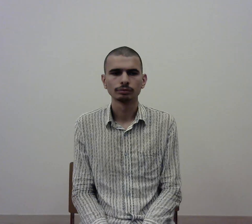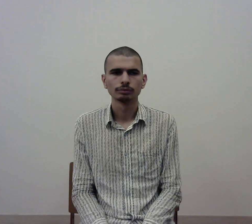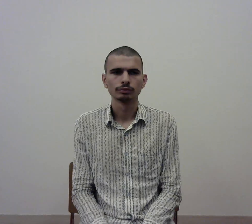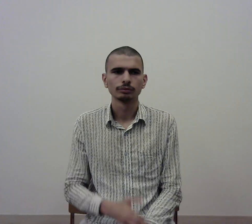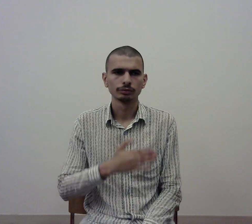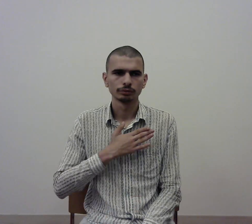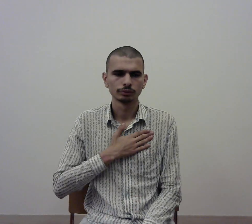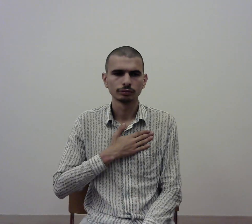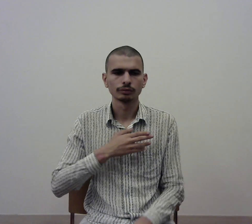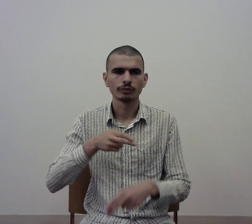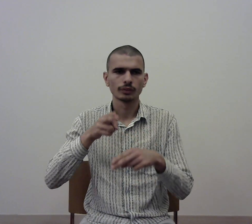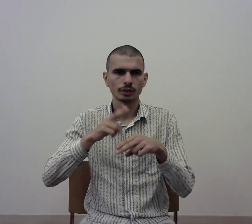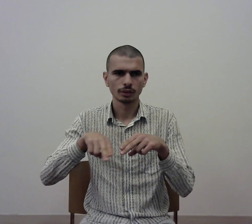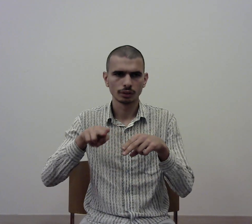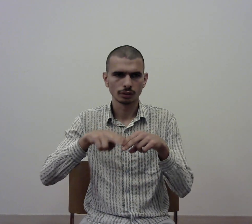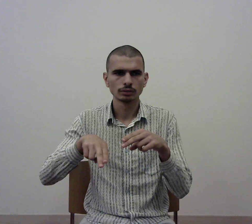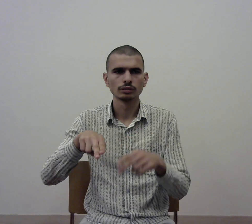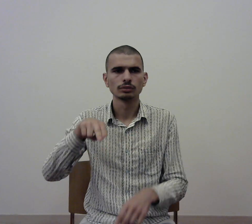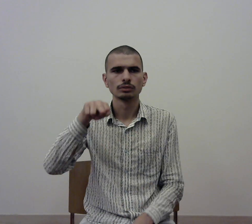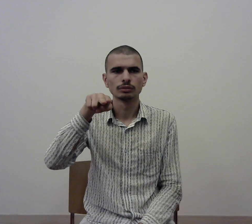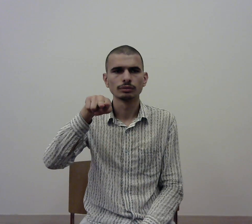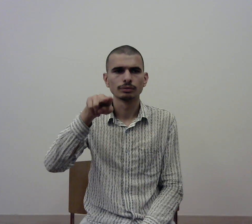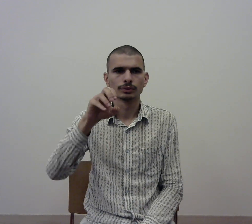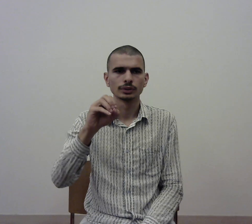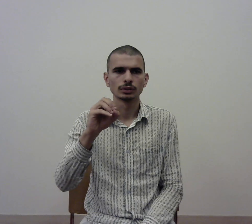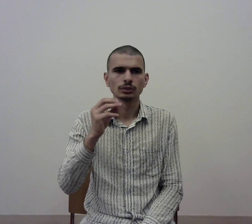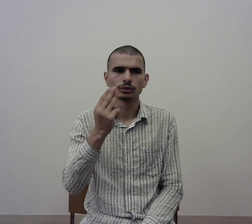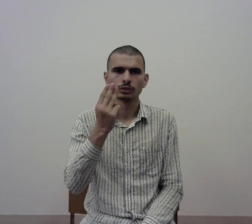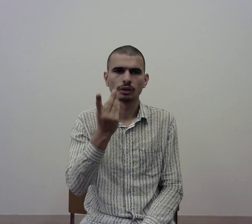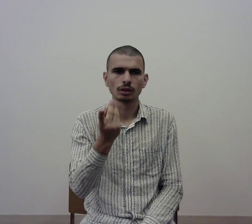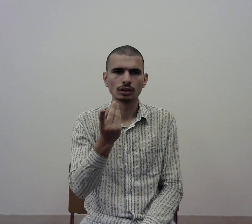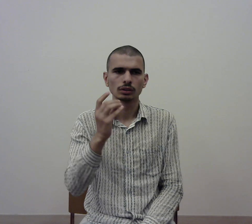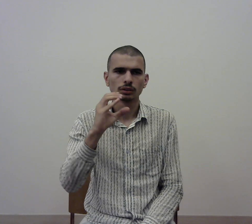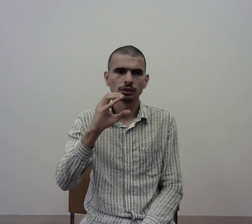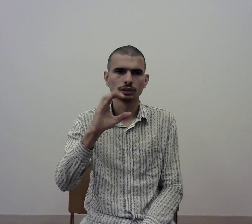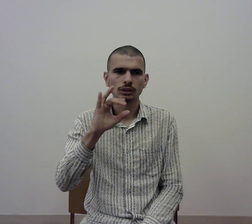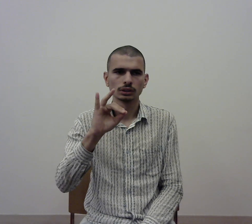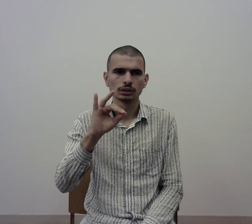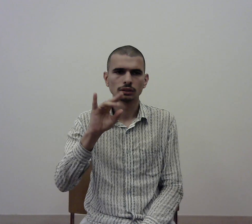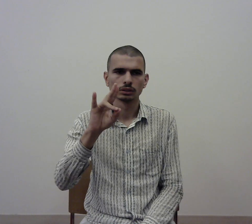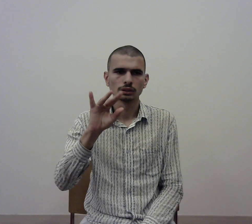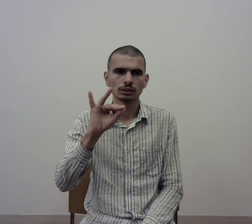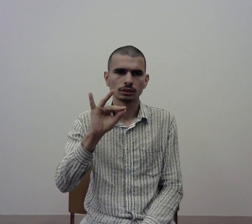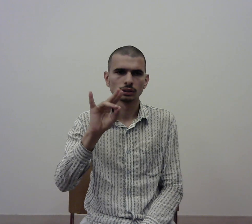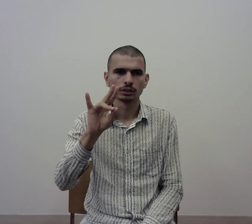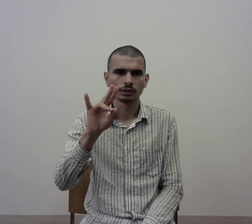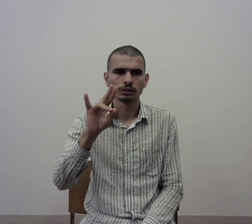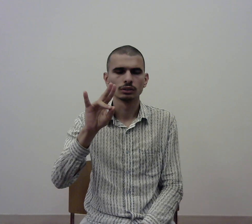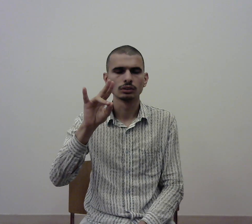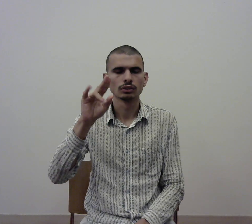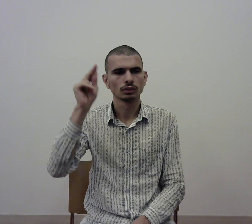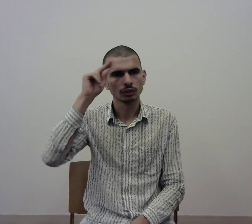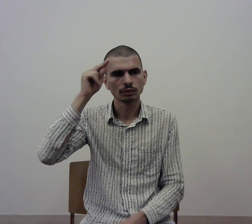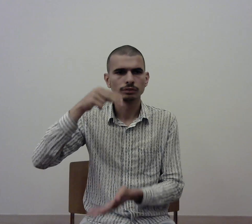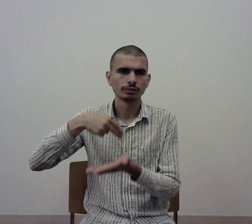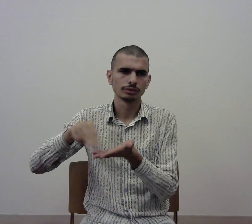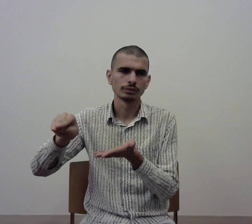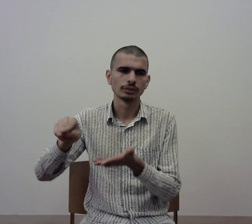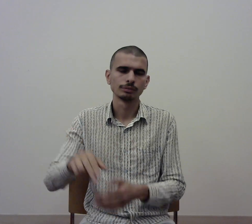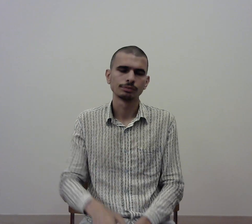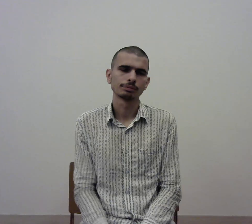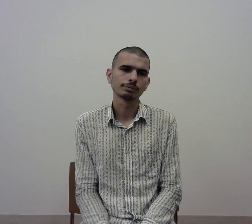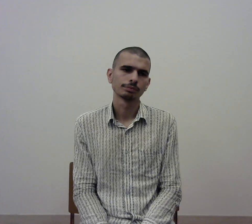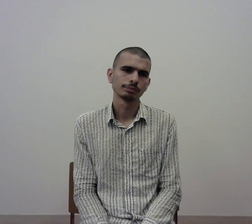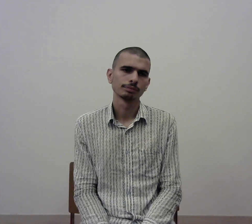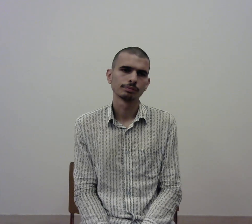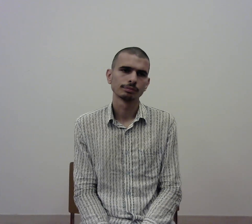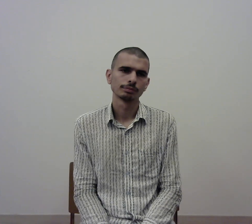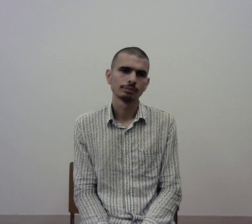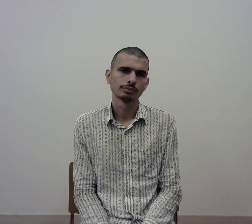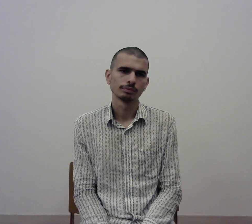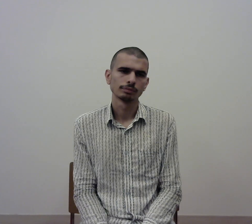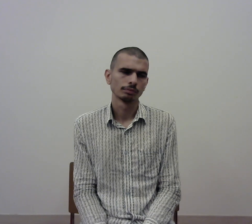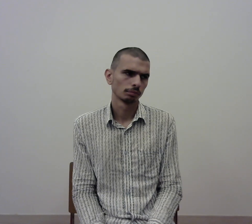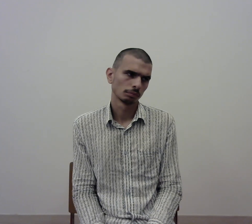Mən dülgər peşəsinin təhsilini almışam